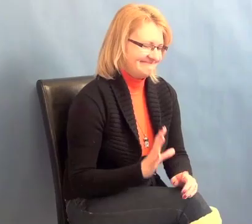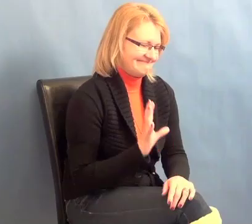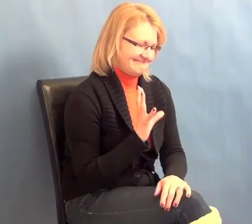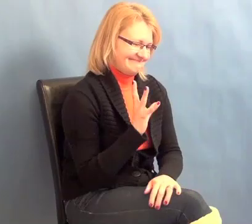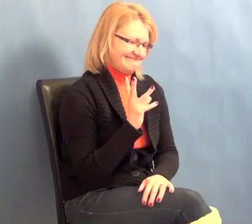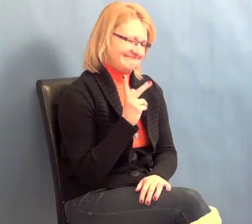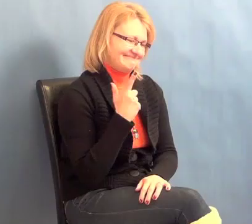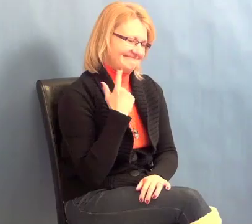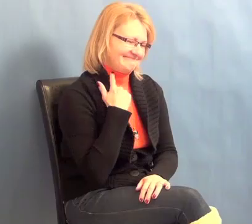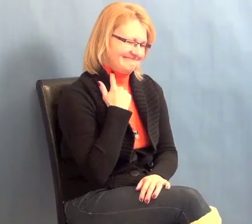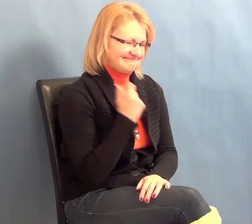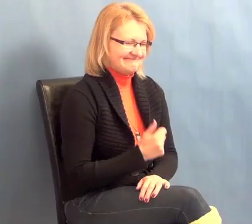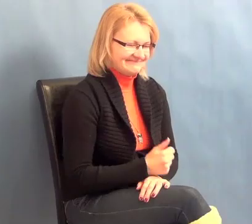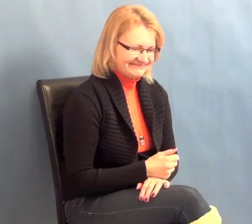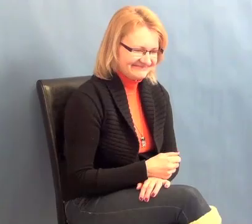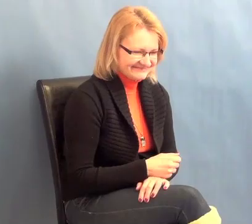Piękny... śmieszne.